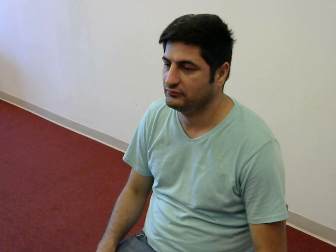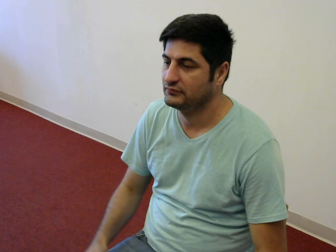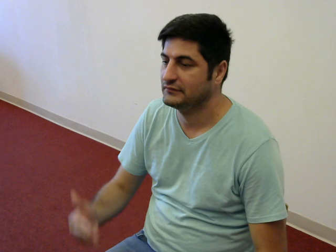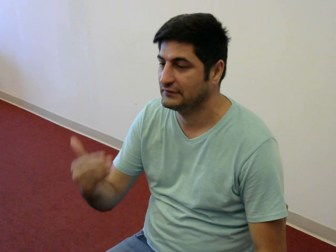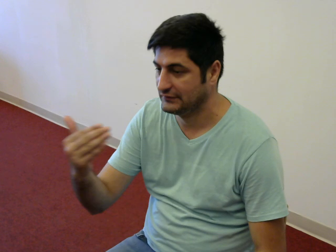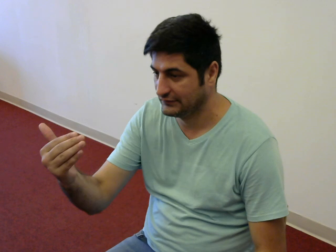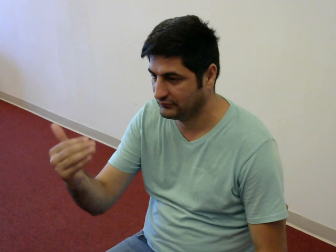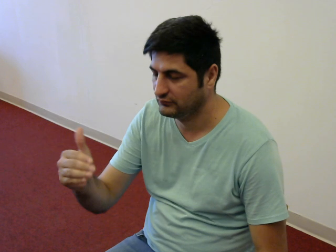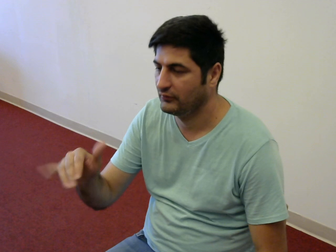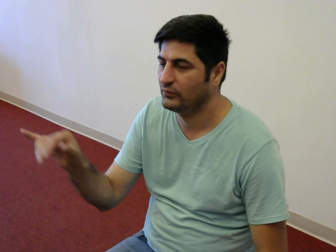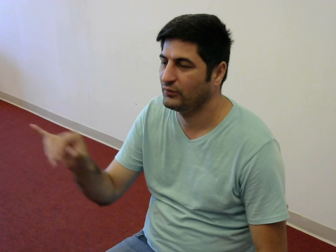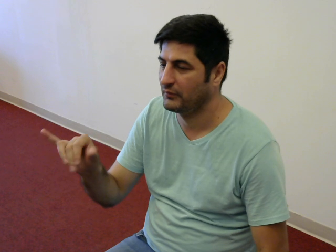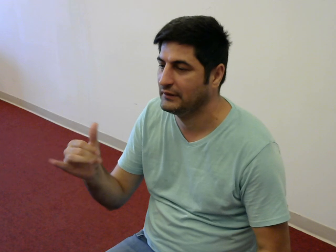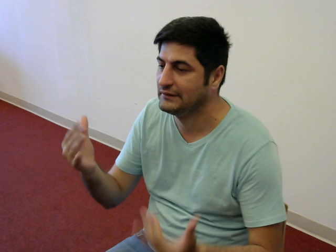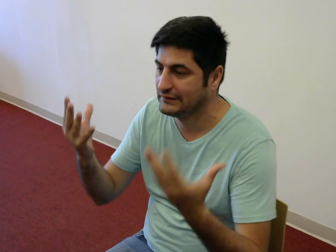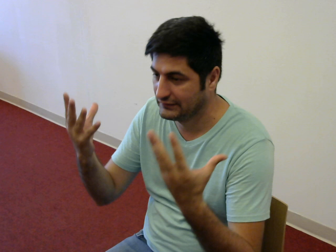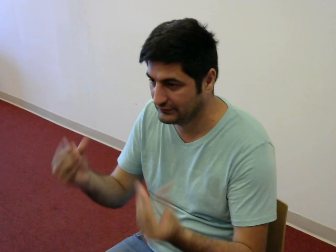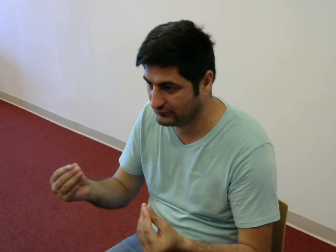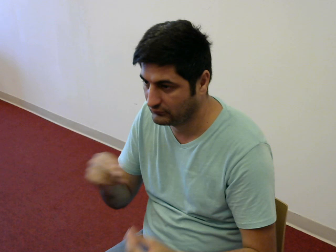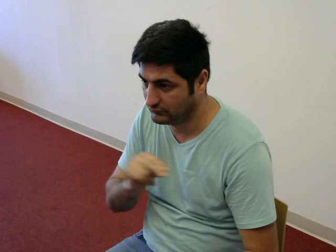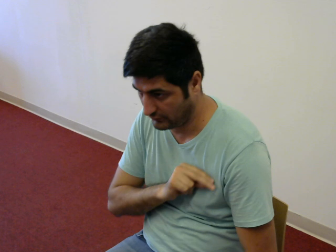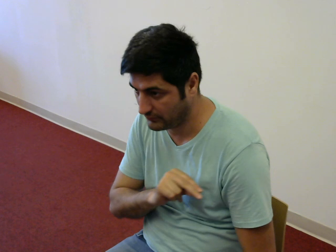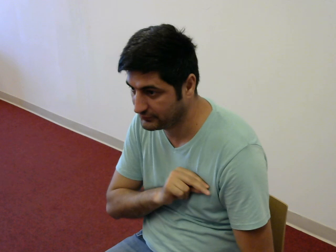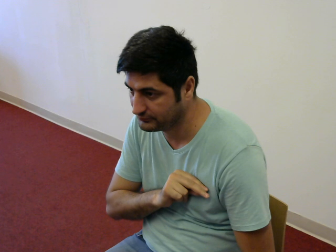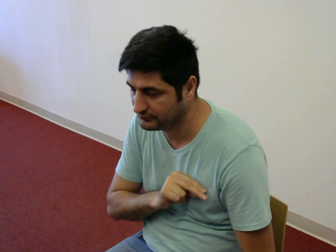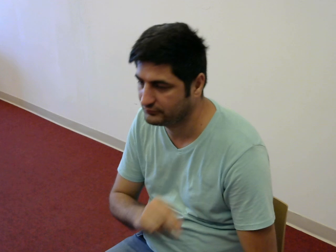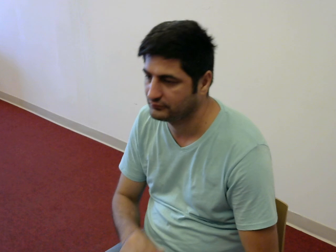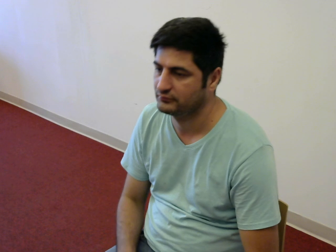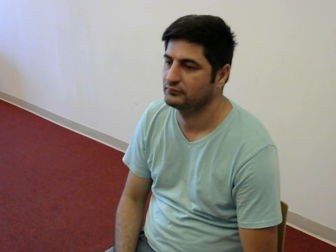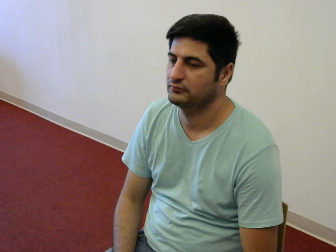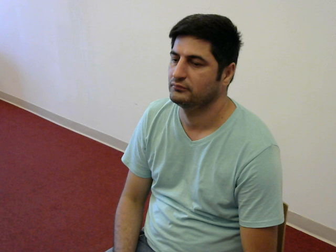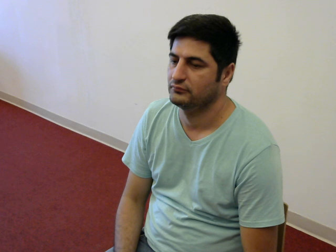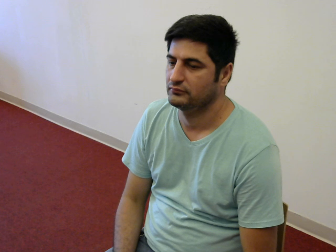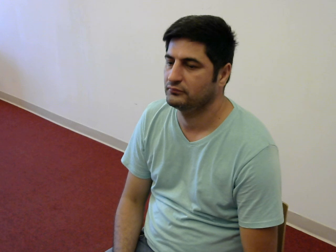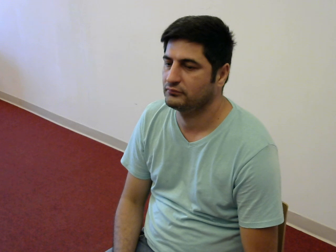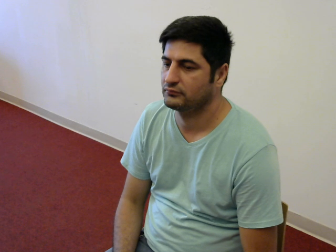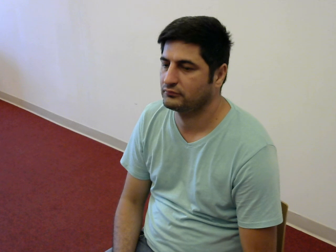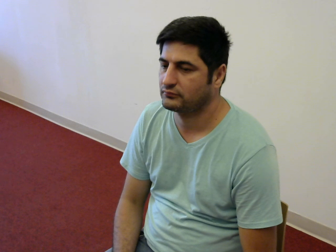Siz şənbə günü işləyirsiz?